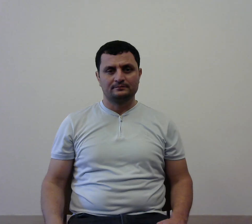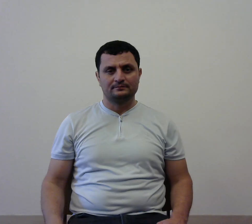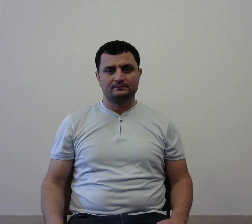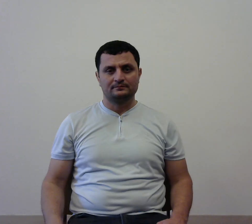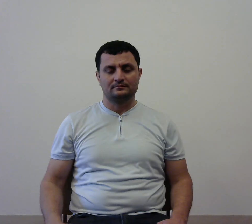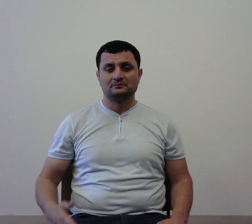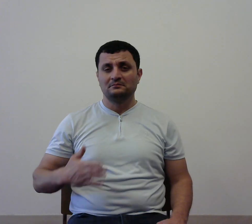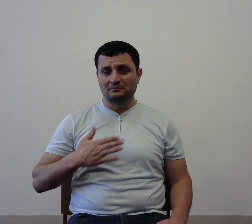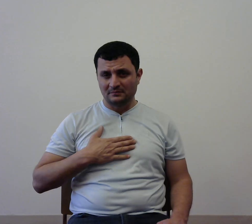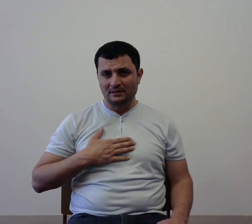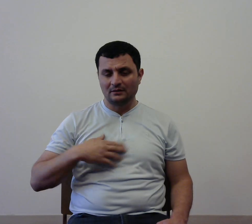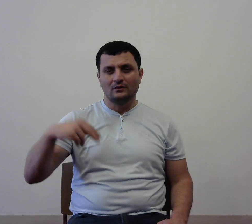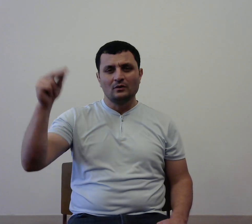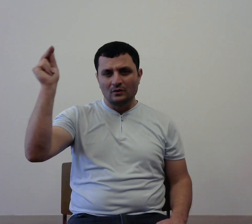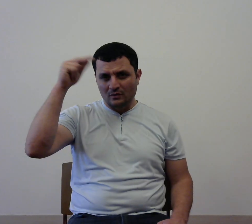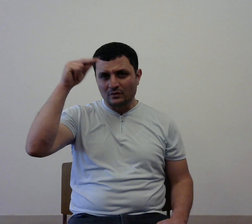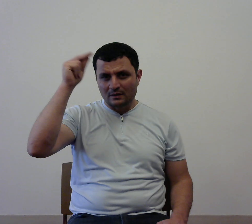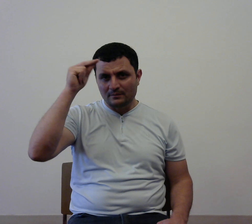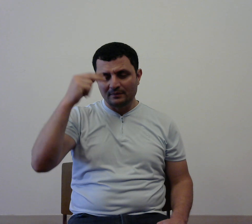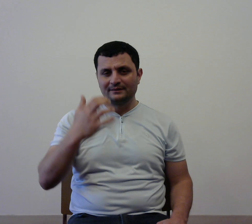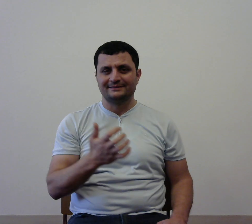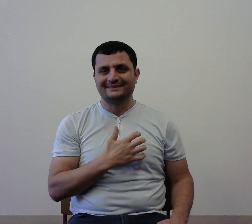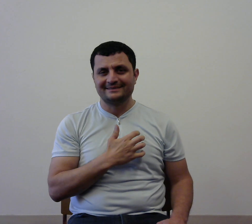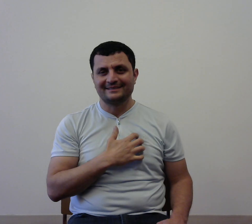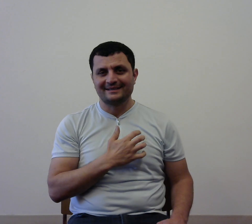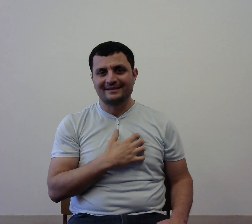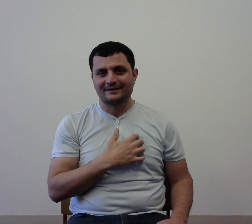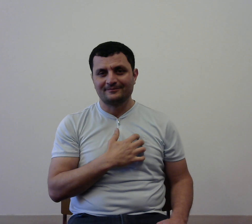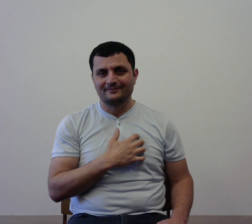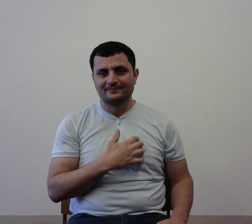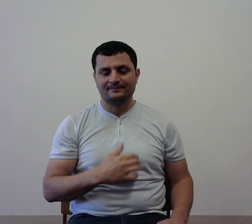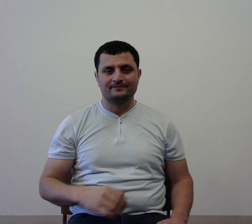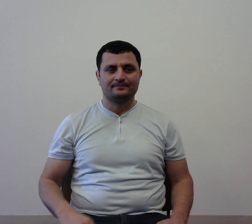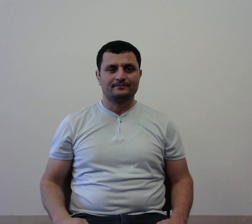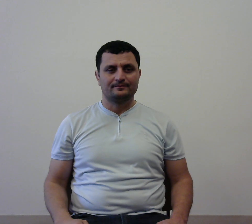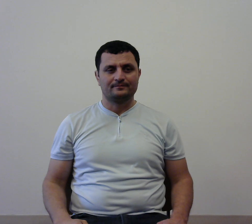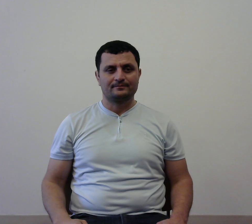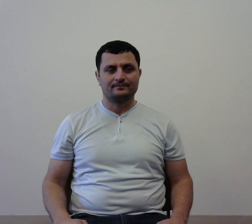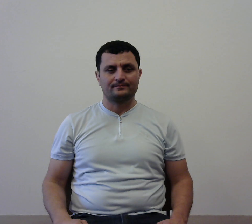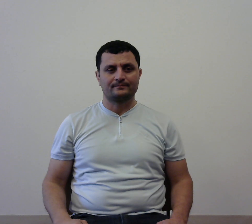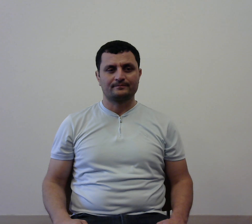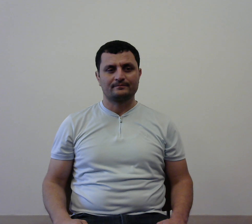Mən öyrənmək istəyirəm